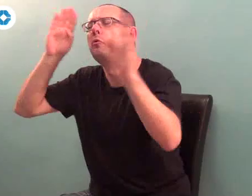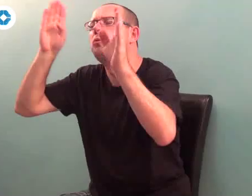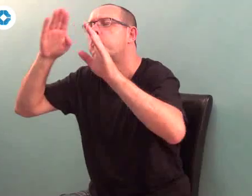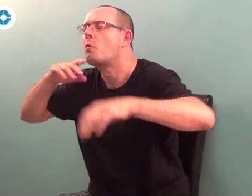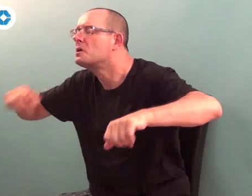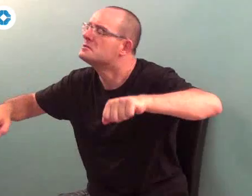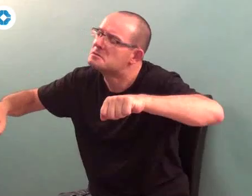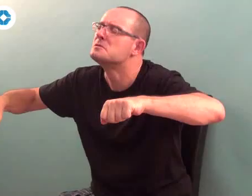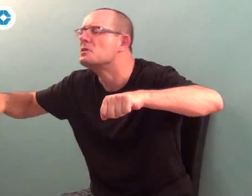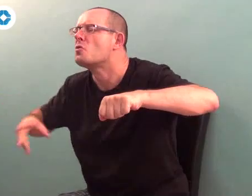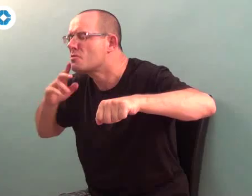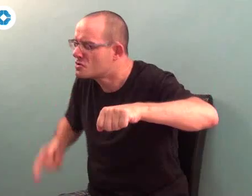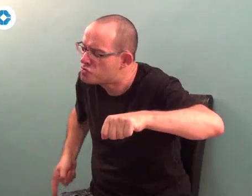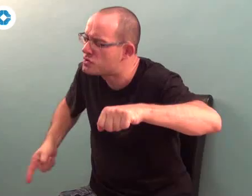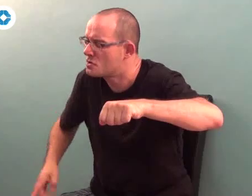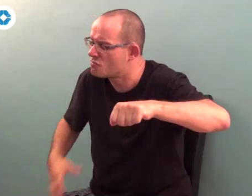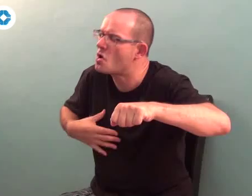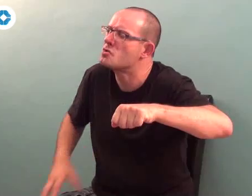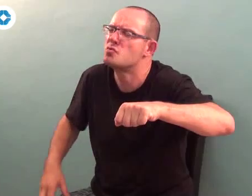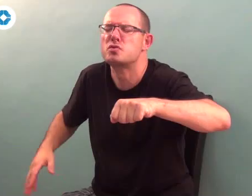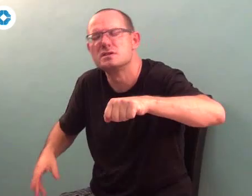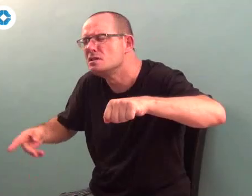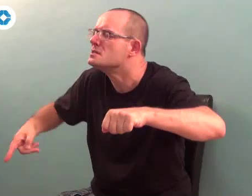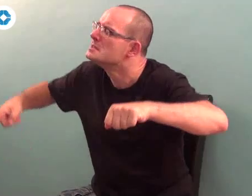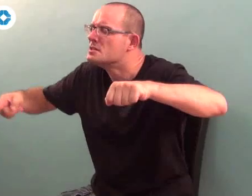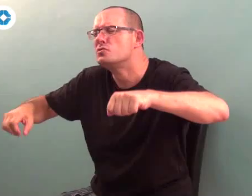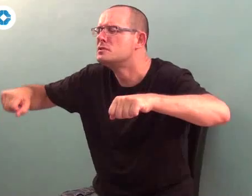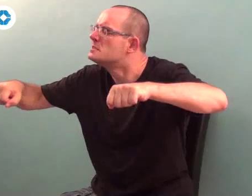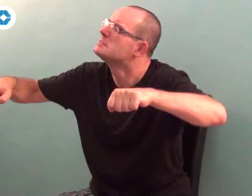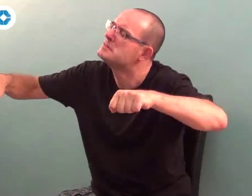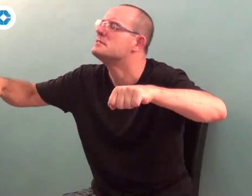Prowadził rower i kulał, bo po upadku bolała go noga.